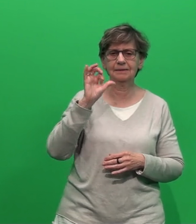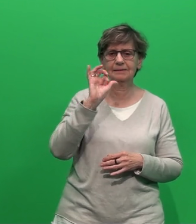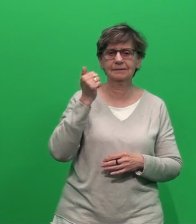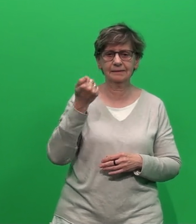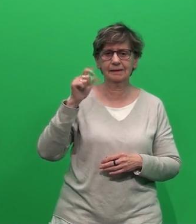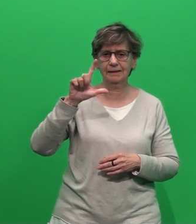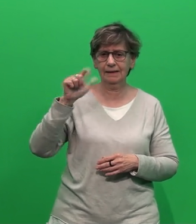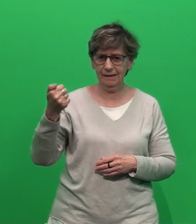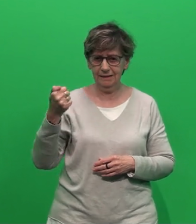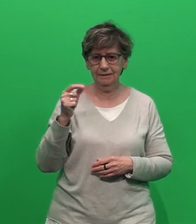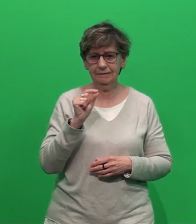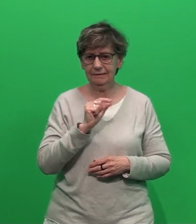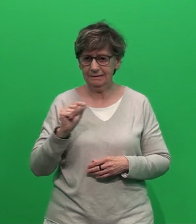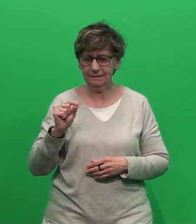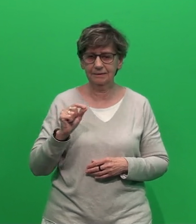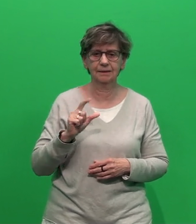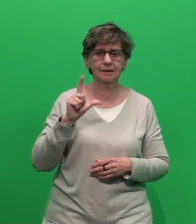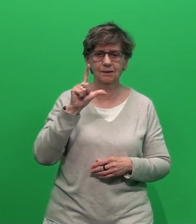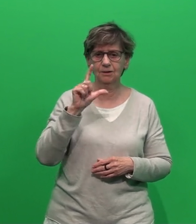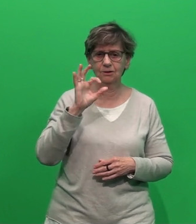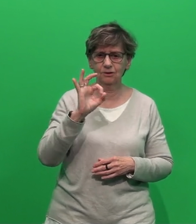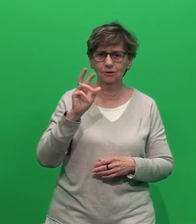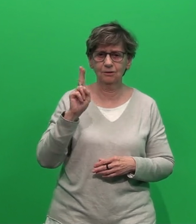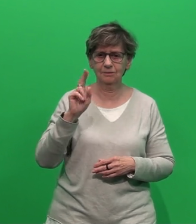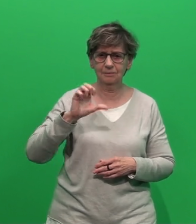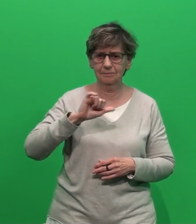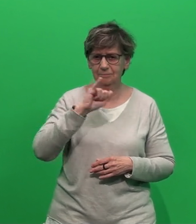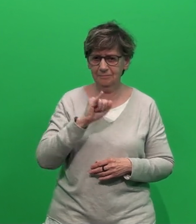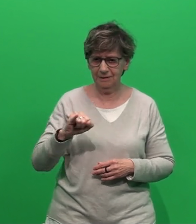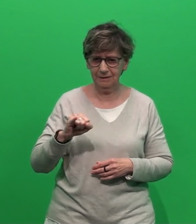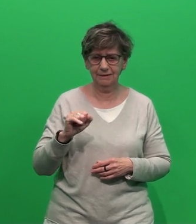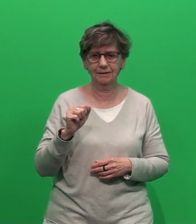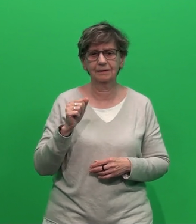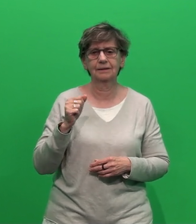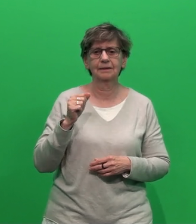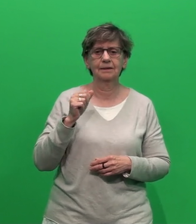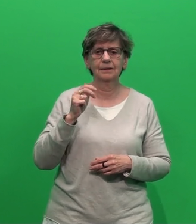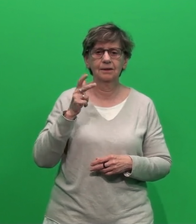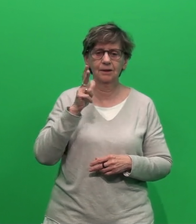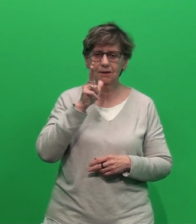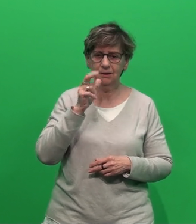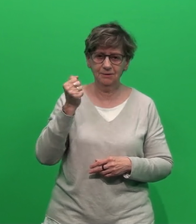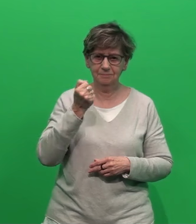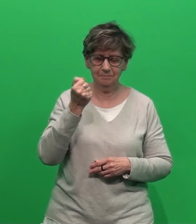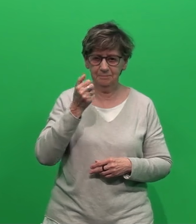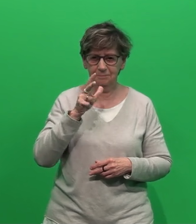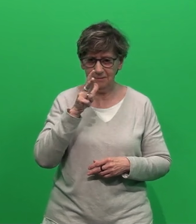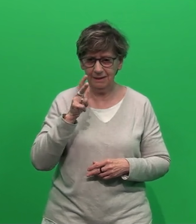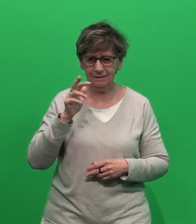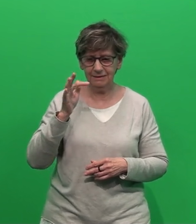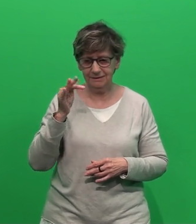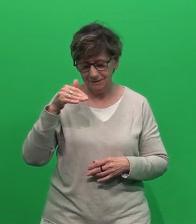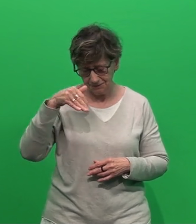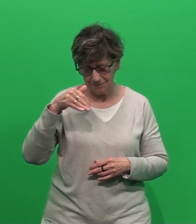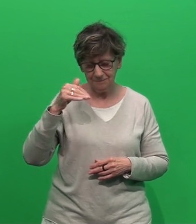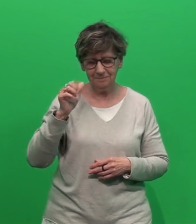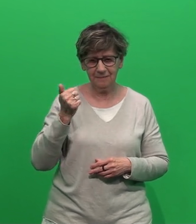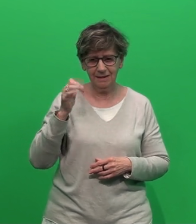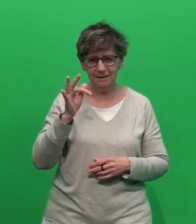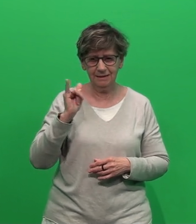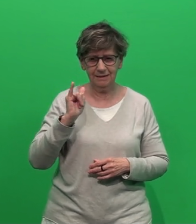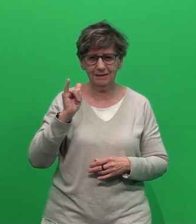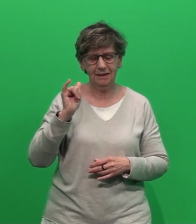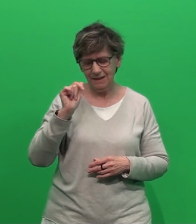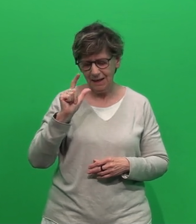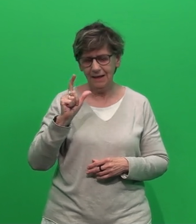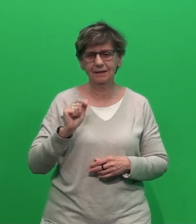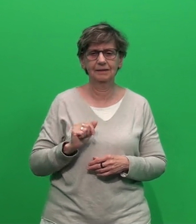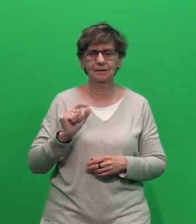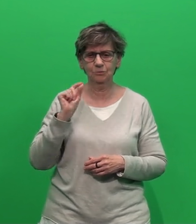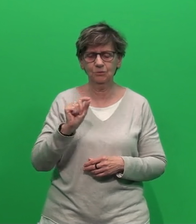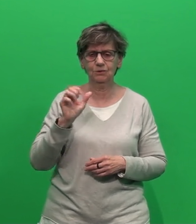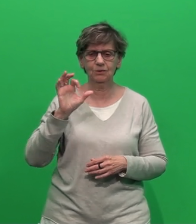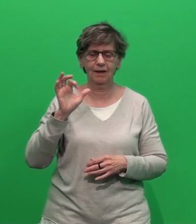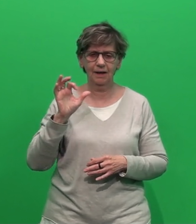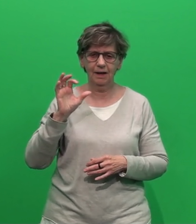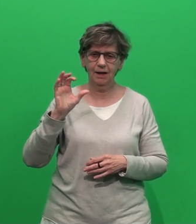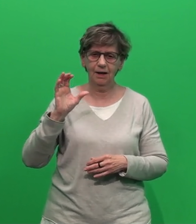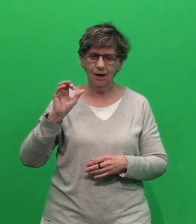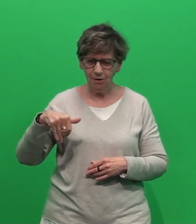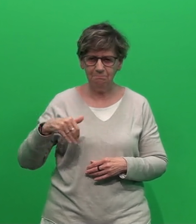Sala_lopez@hotmail.com